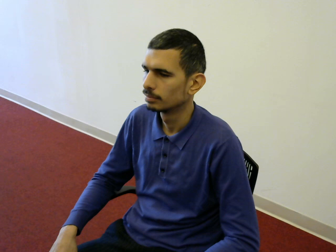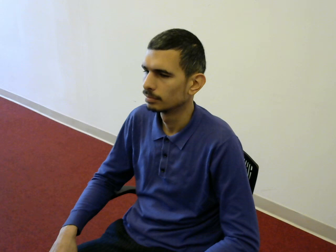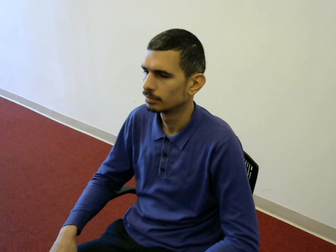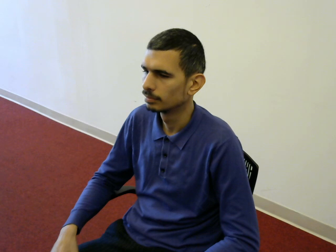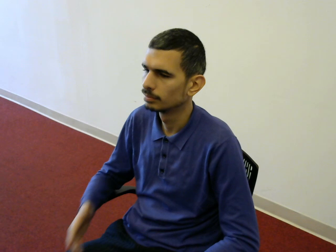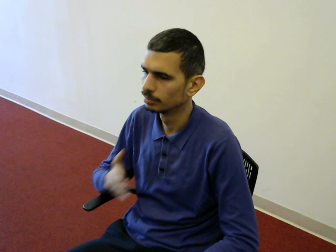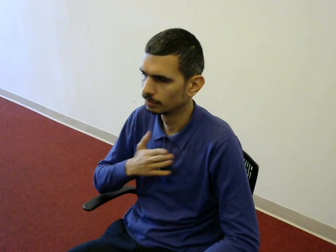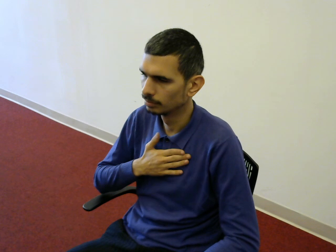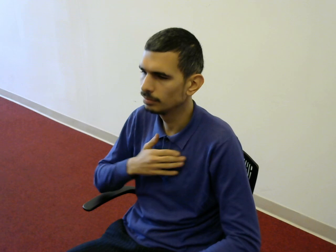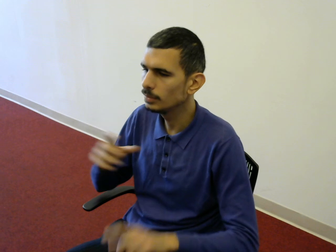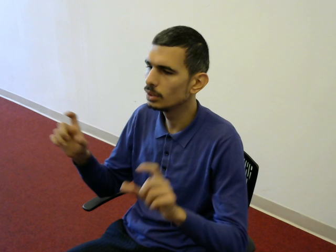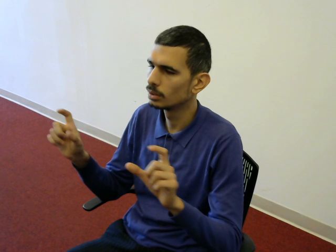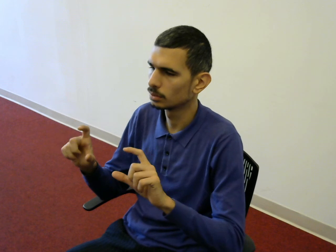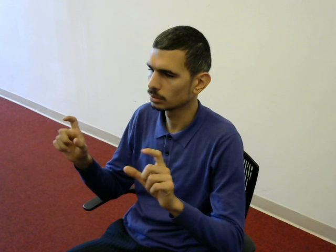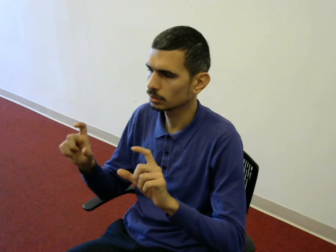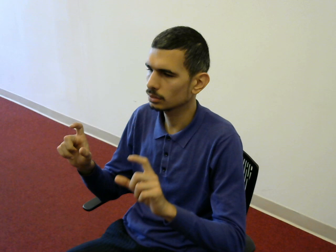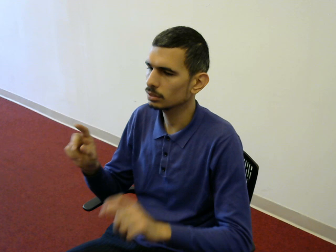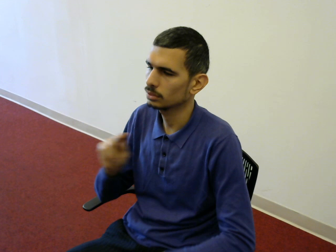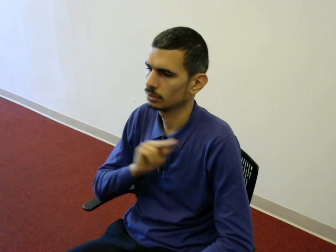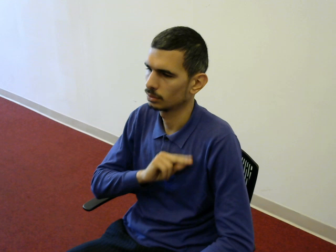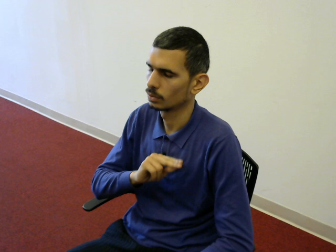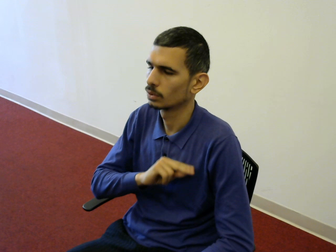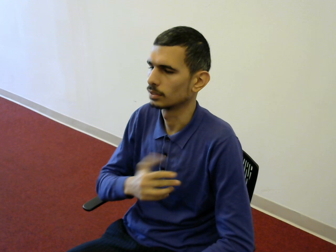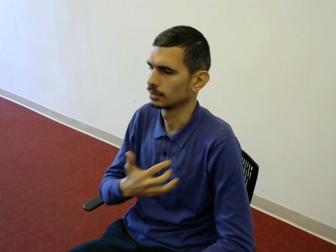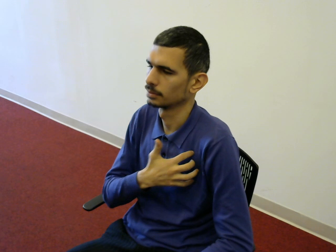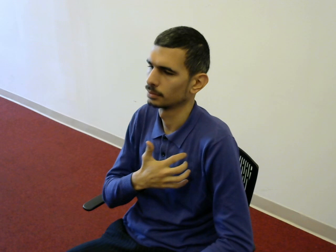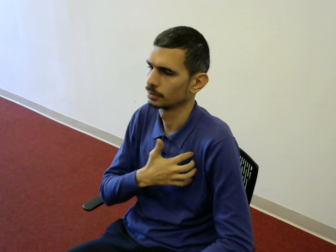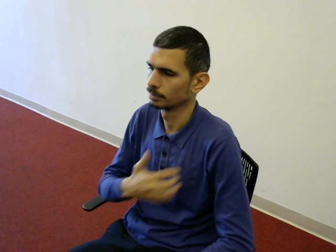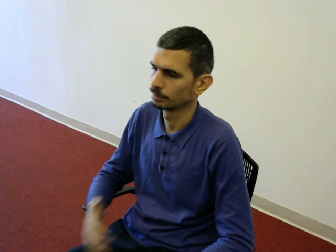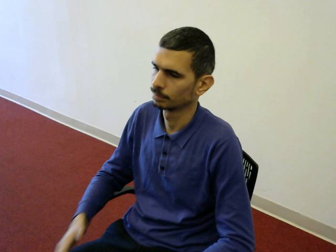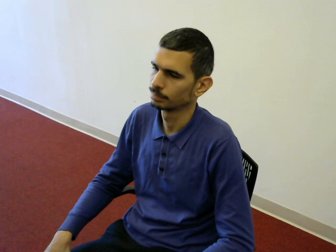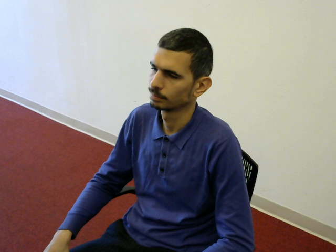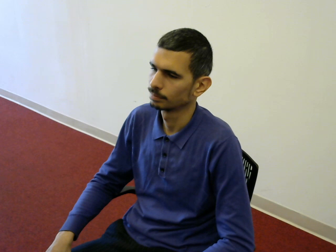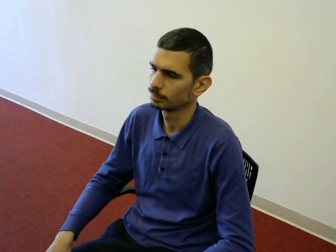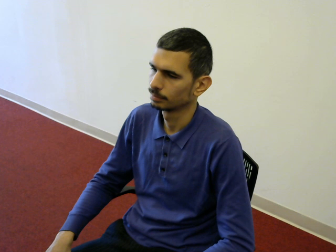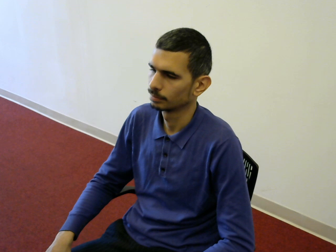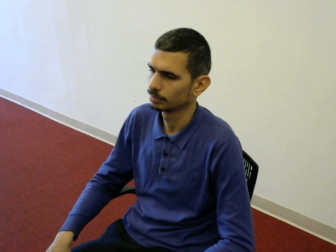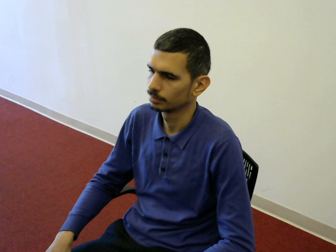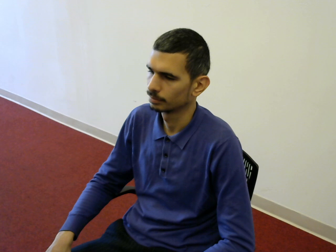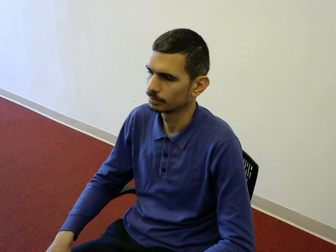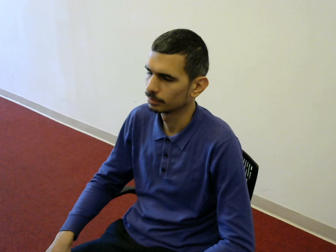Mən marketdə işləmək istəyirəm